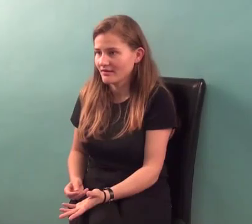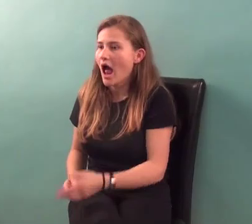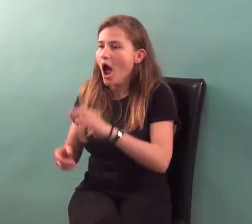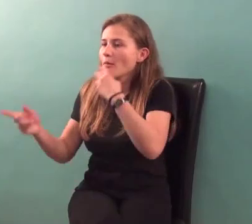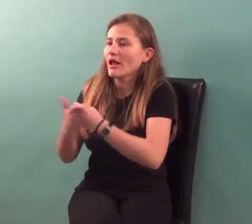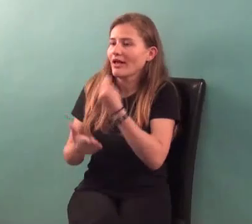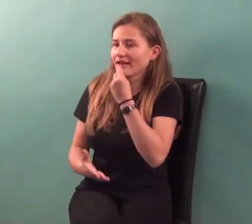To dlaczego ta osoba je?